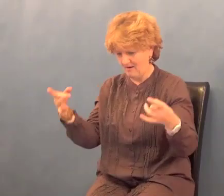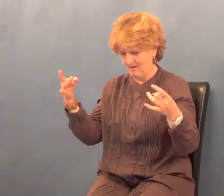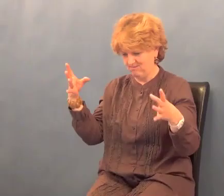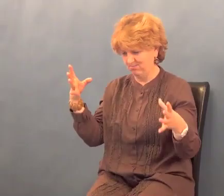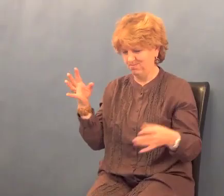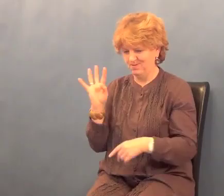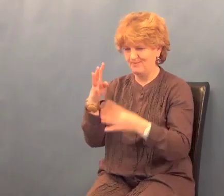Zdenerwowany.